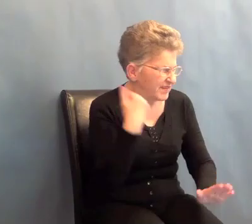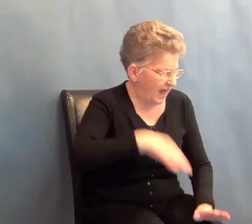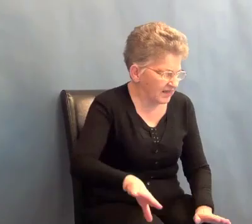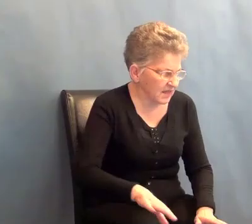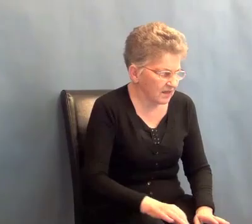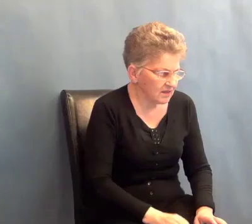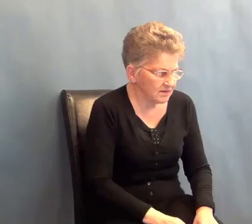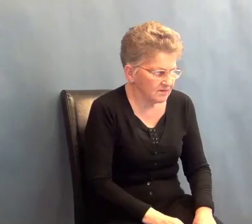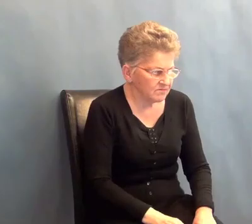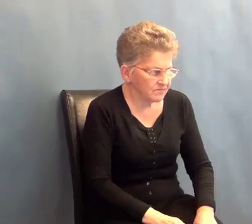Nie chcę.